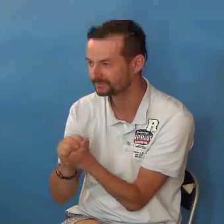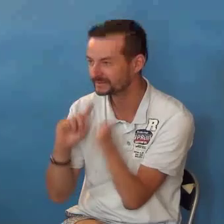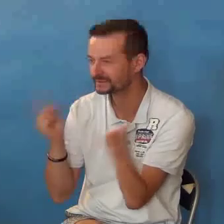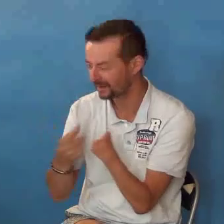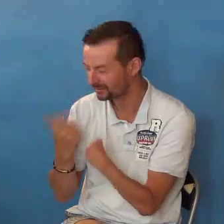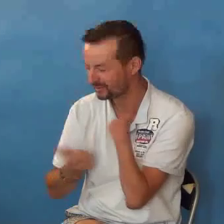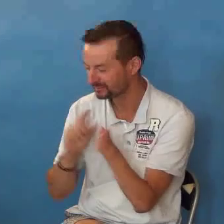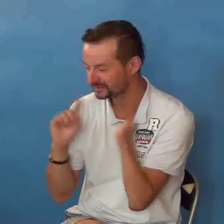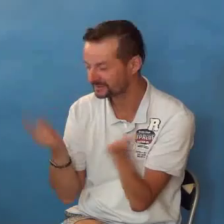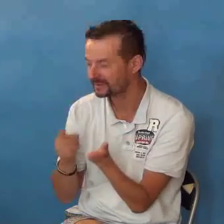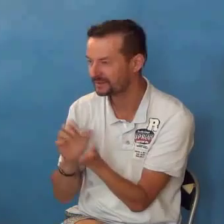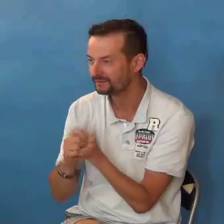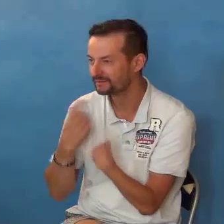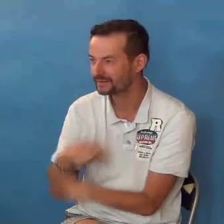Zajmuję się ogrodem na wsi.